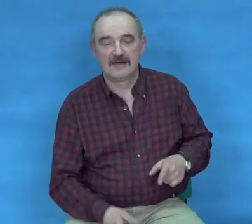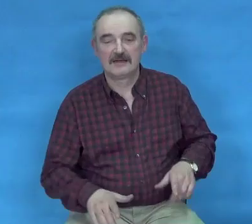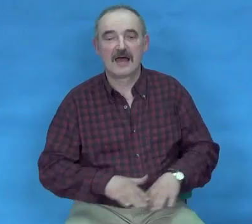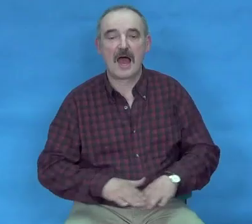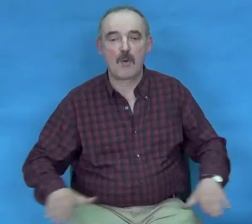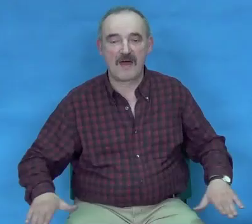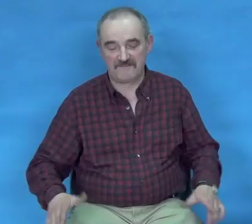Ławka.